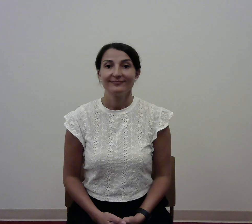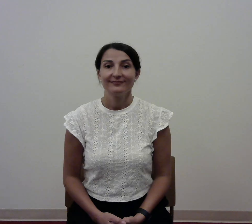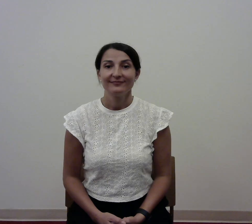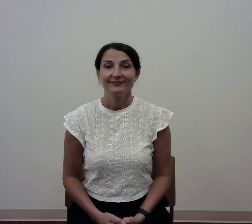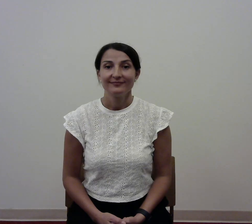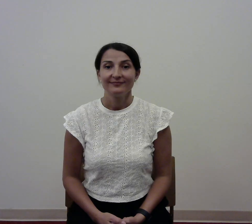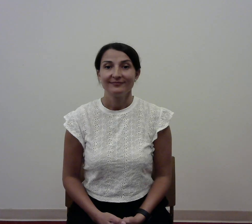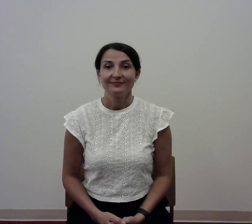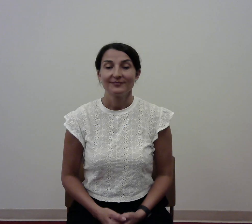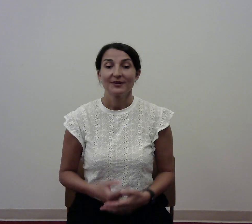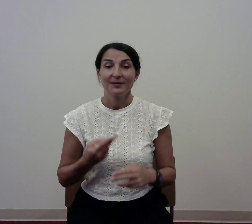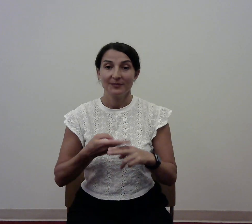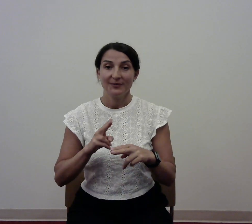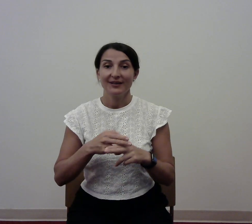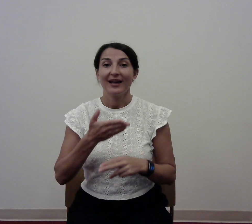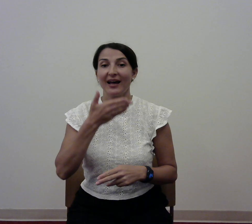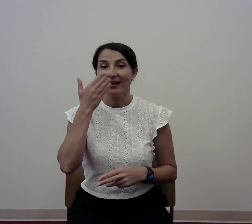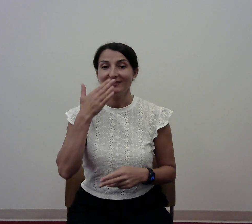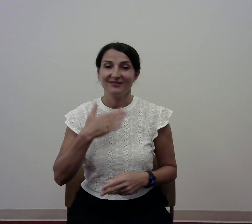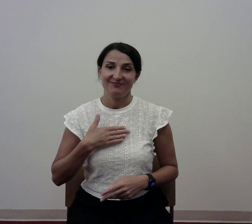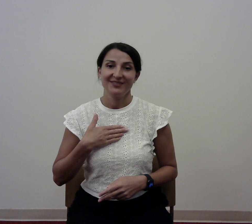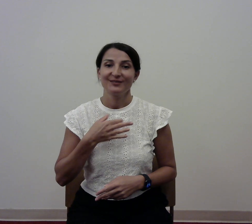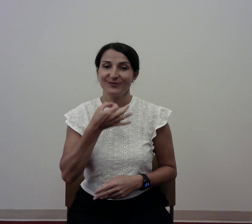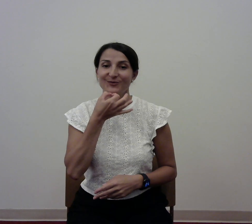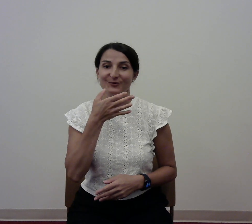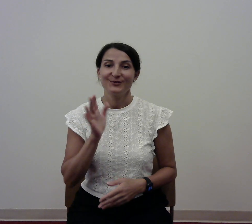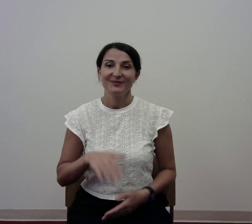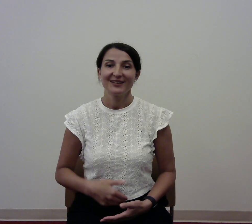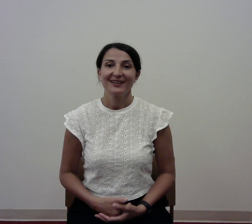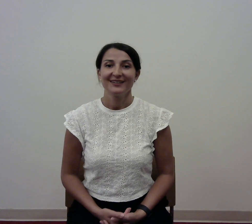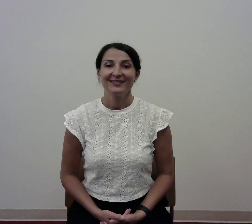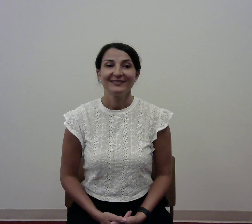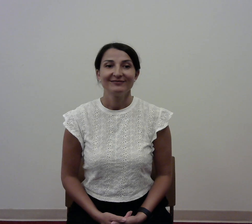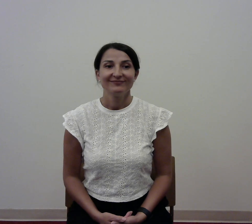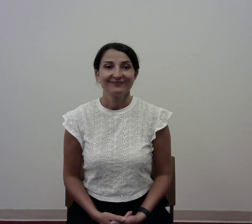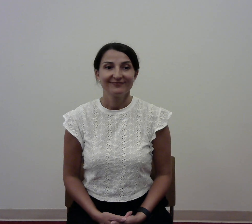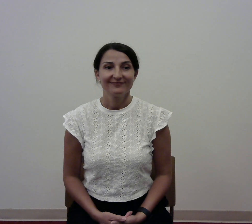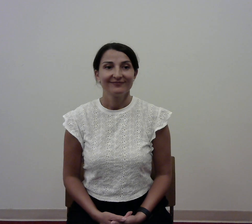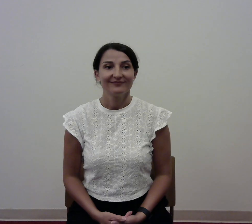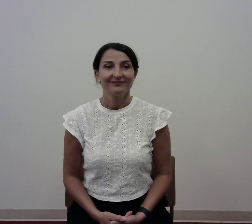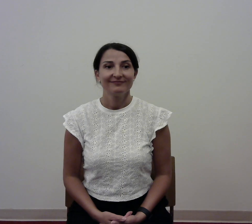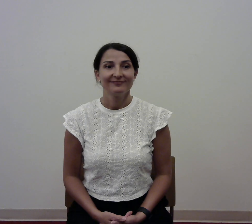Bu ətir mənim xoşuma gəlir